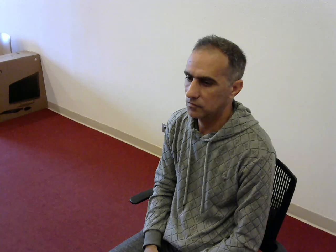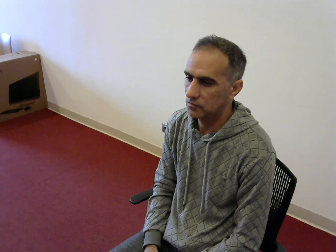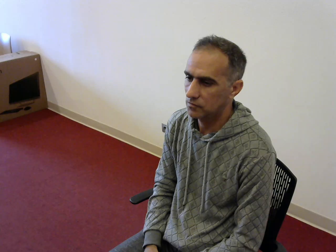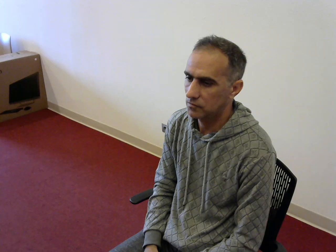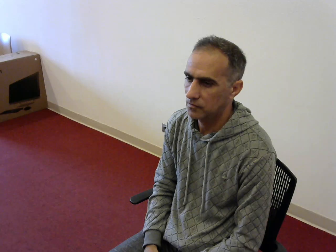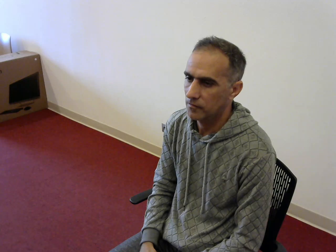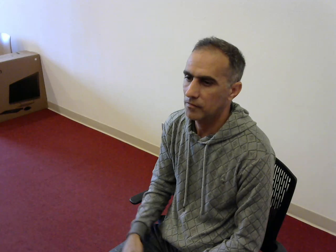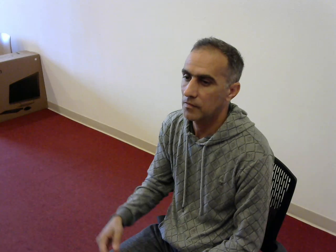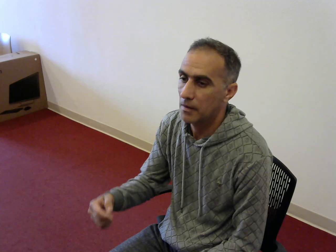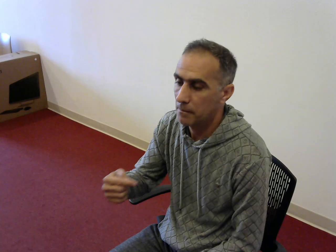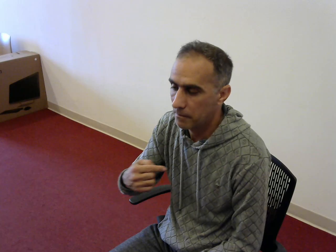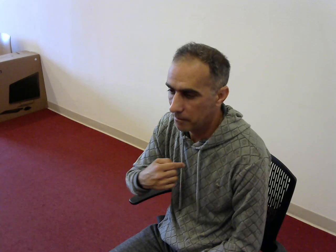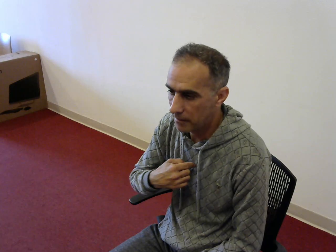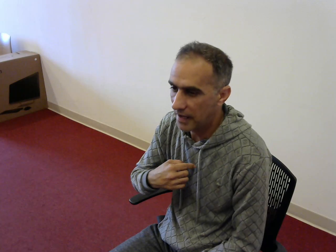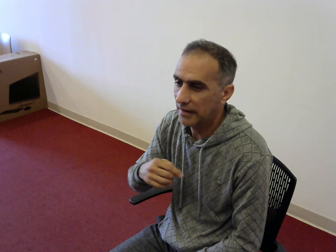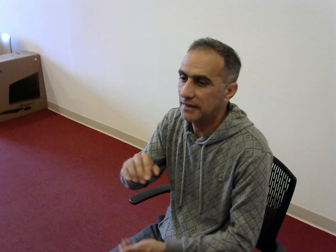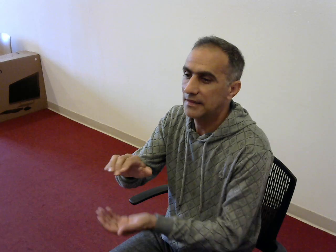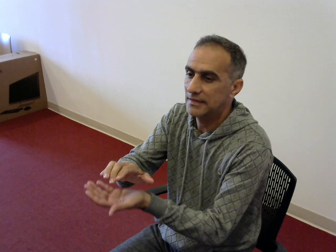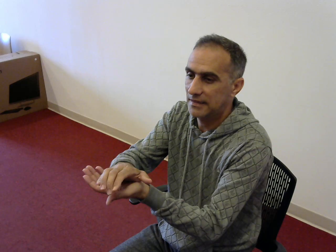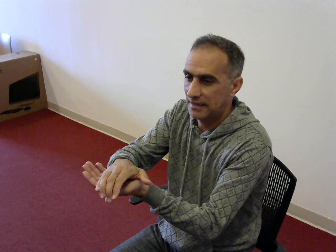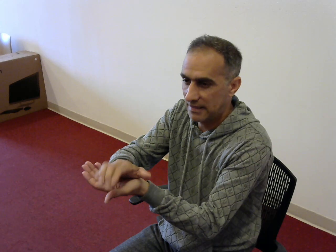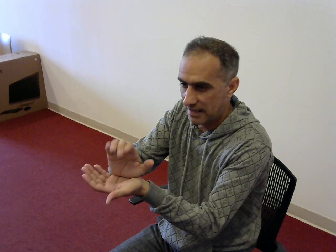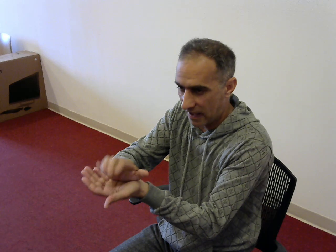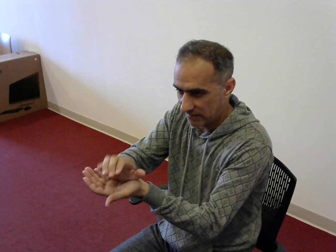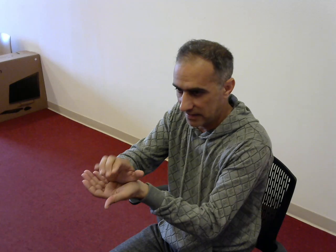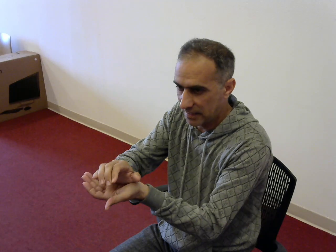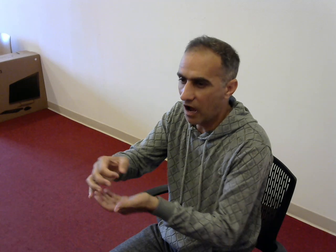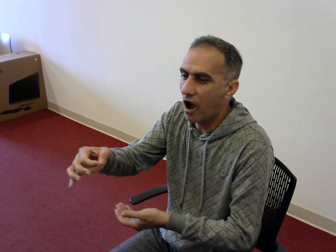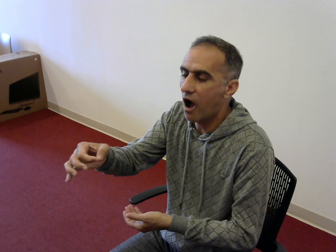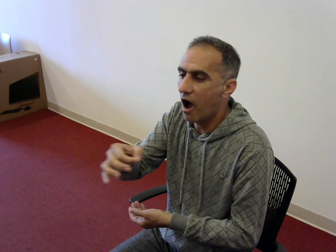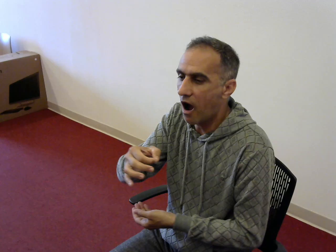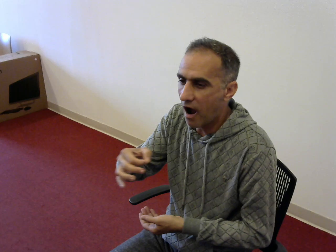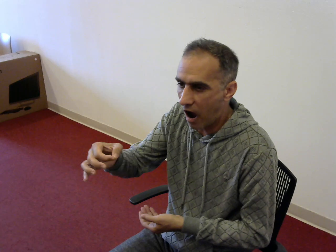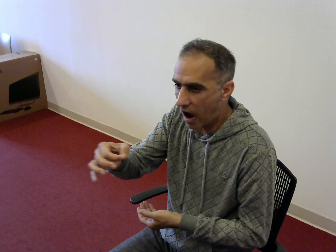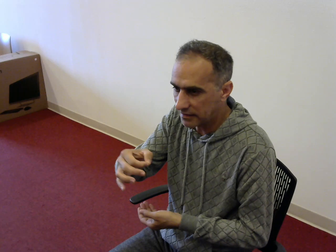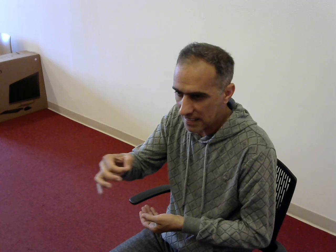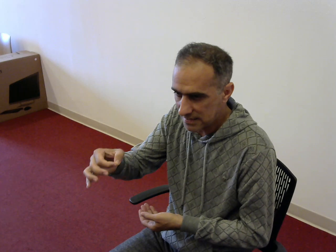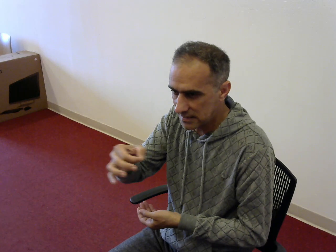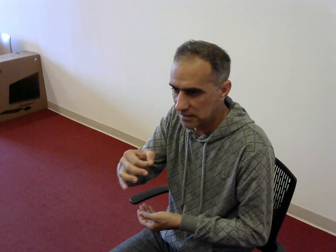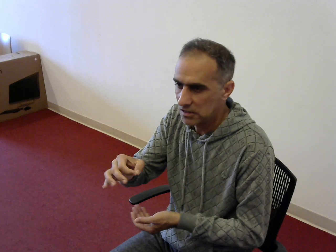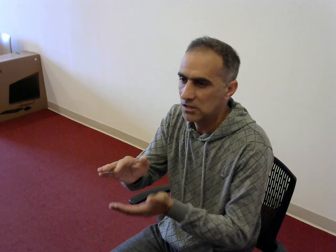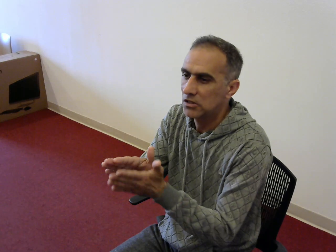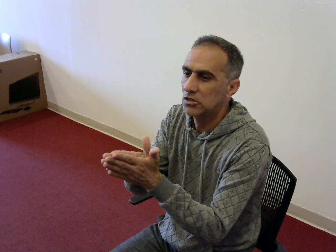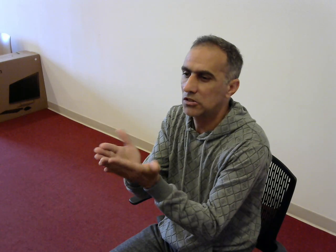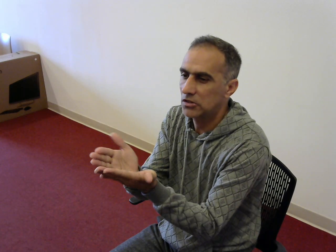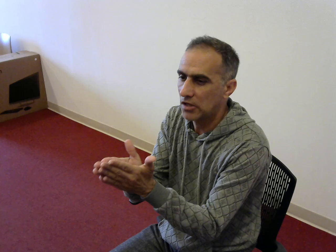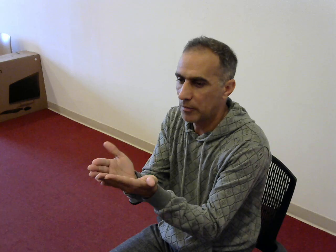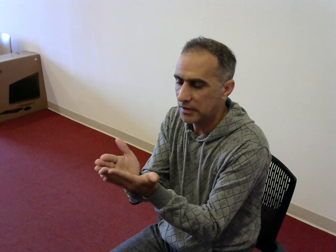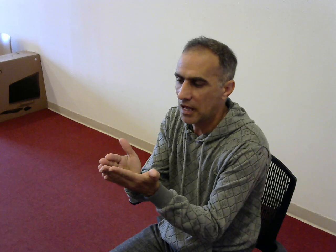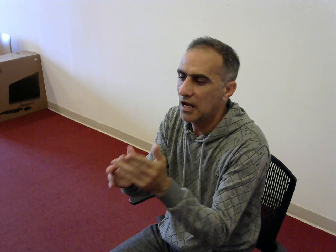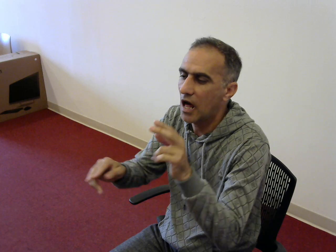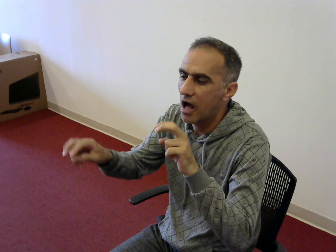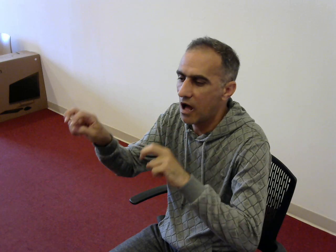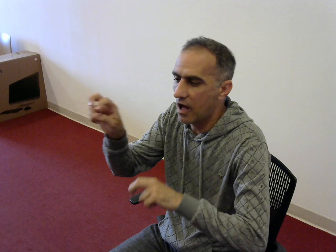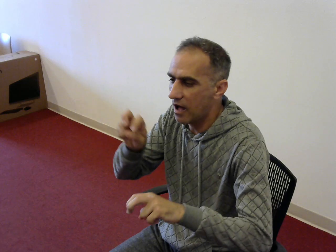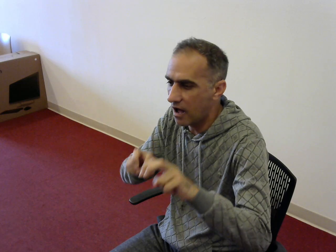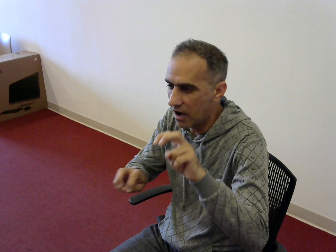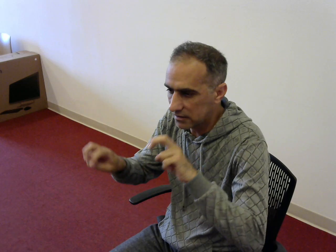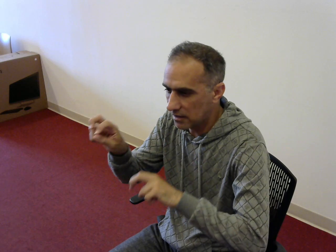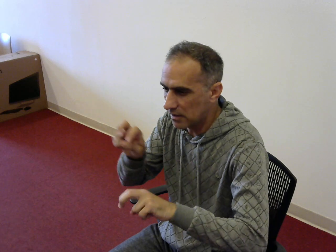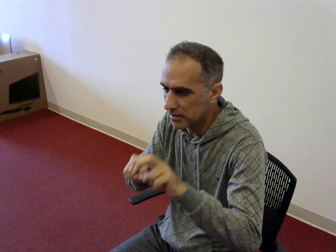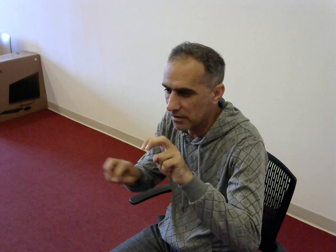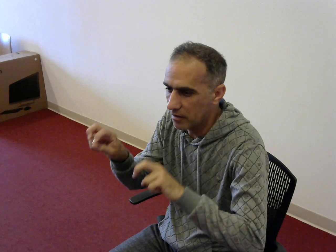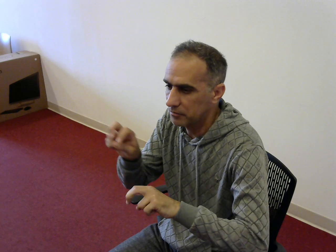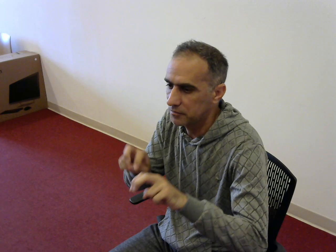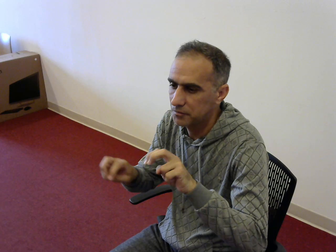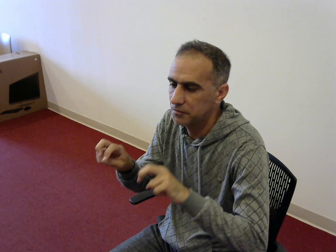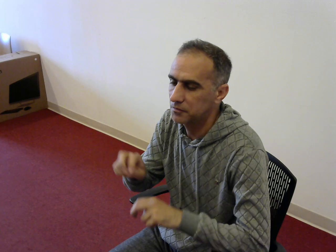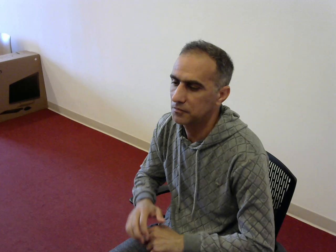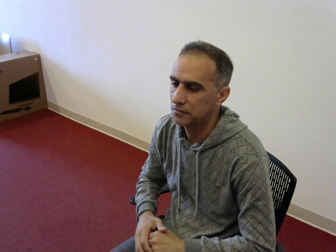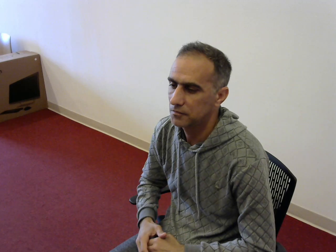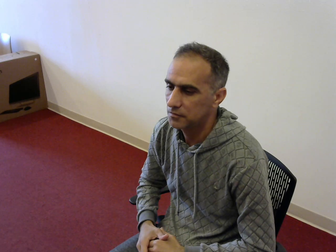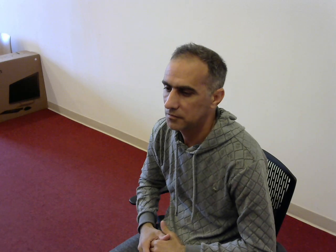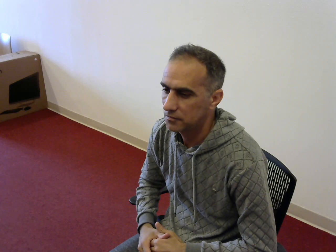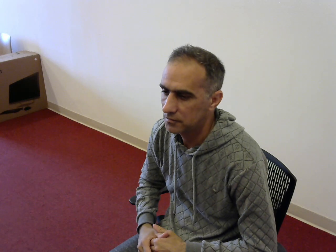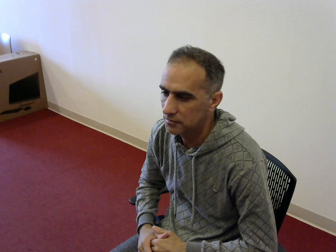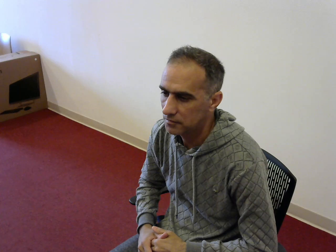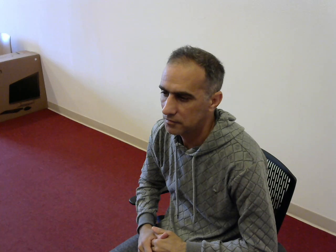Mən "Dəfinələr Adası" kitabını axtarıram